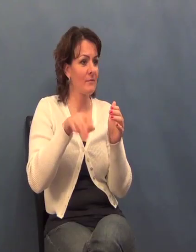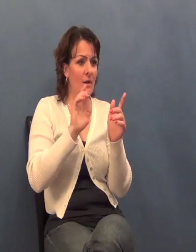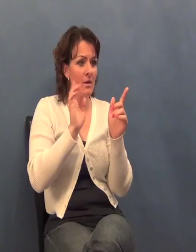Kot...